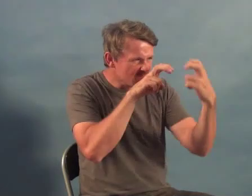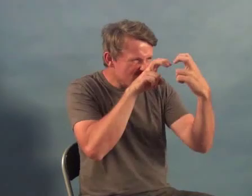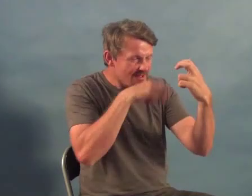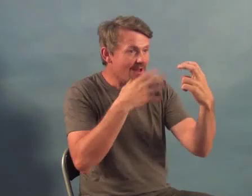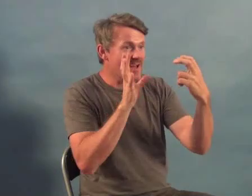Podchodzi do niego, patrzy na nią ze złością.